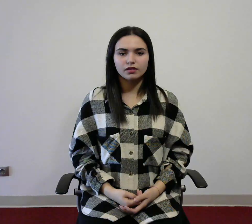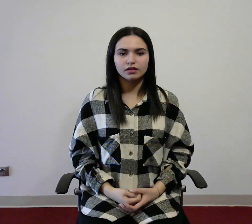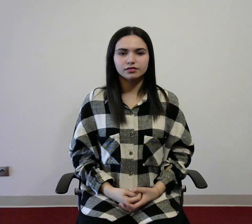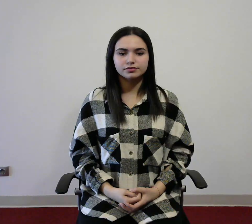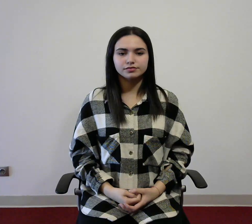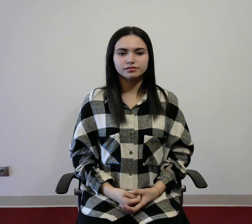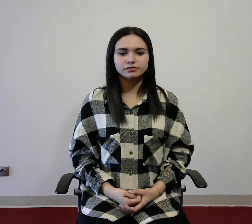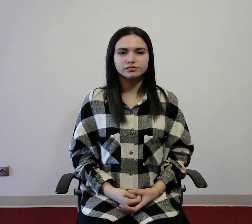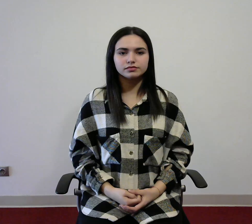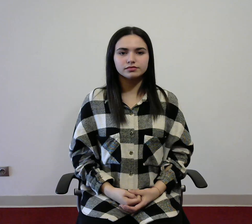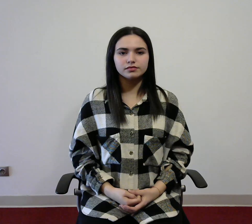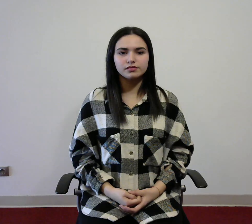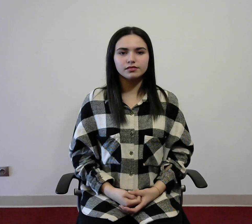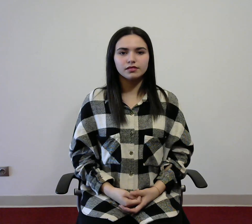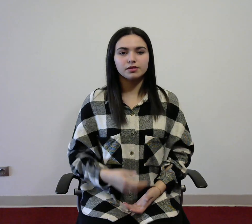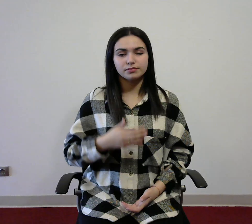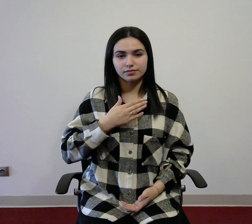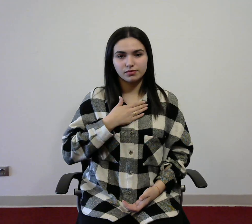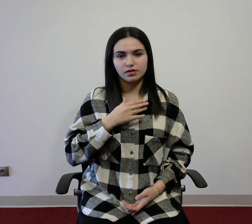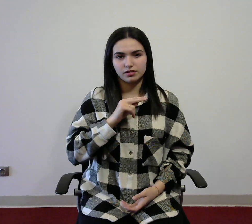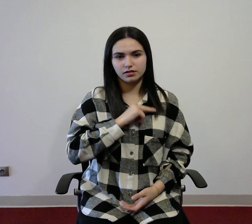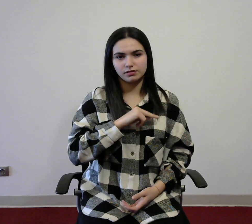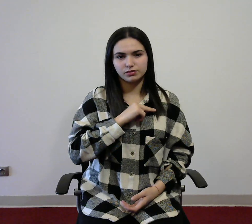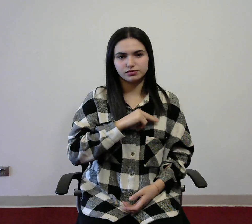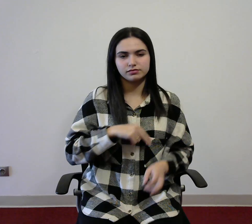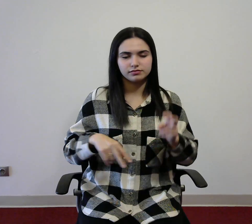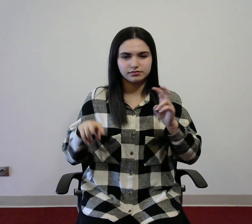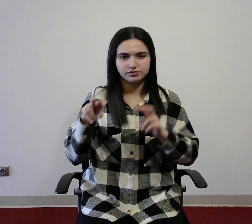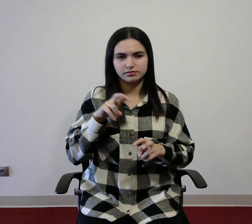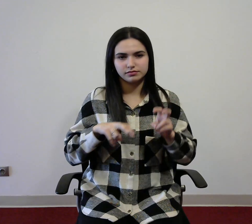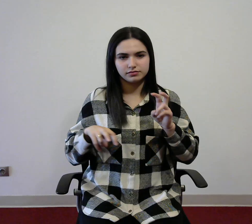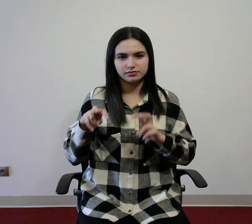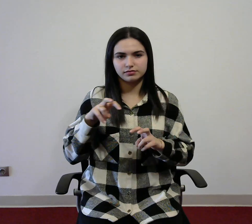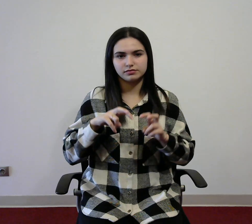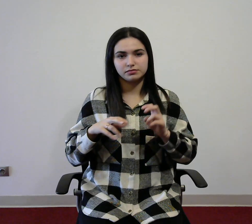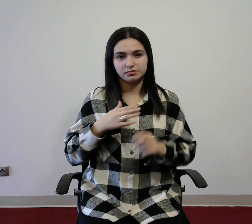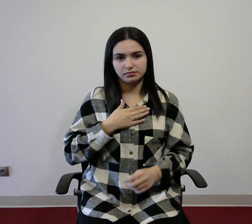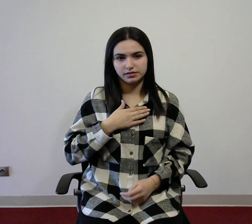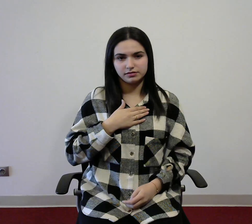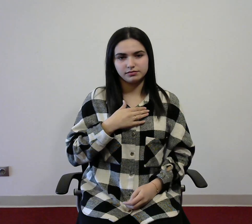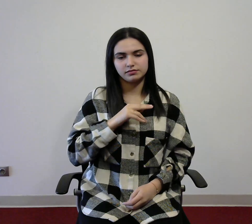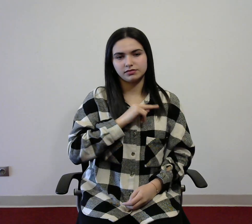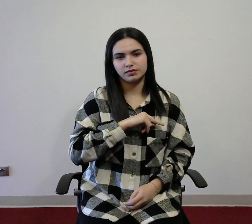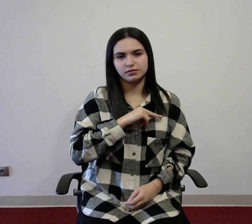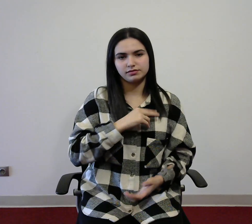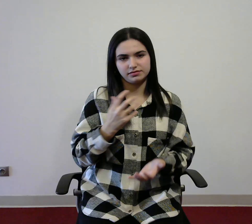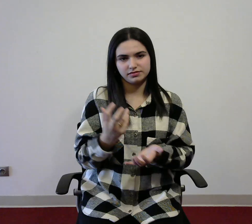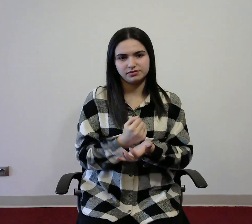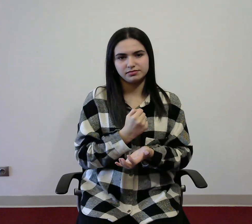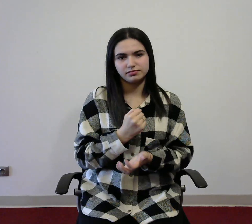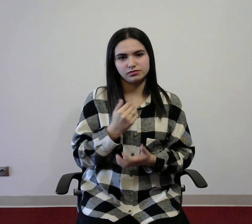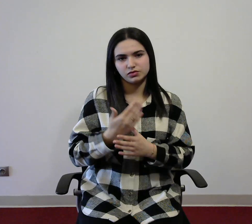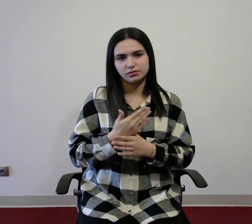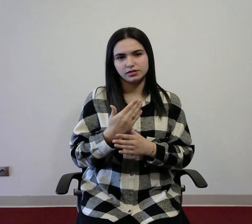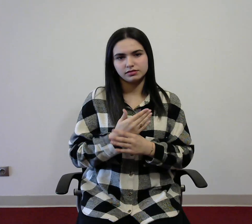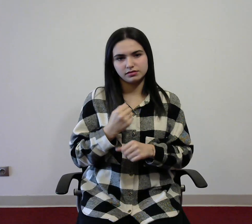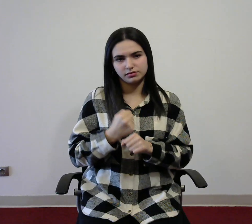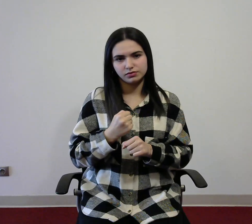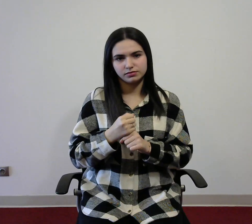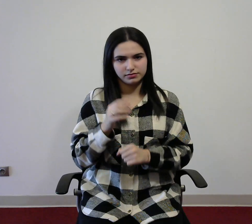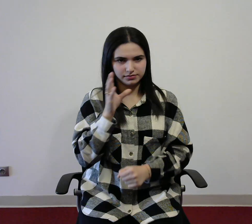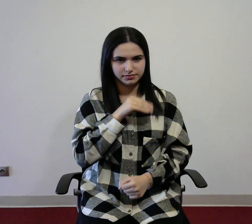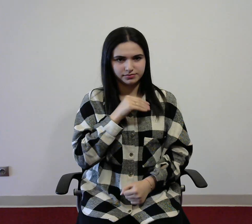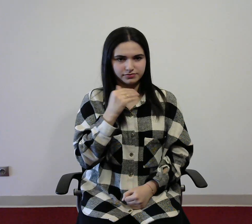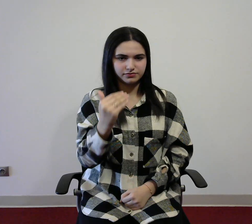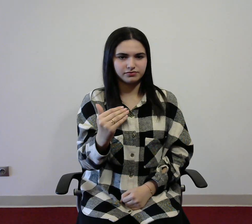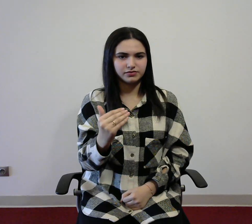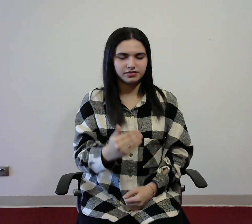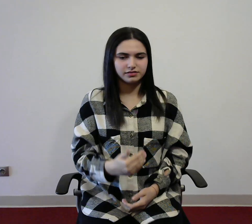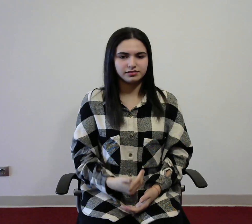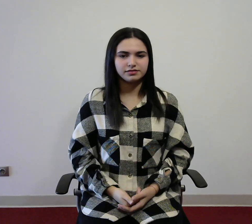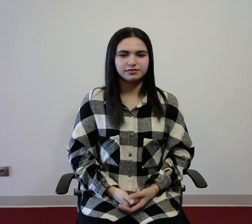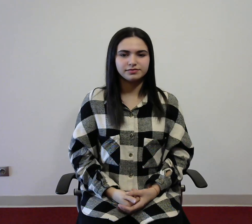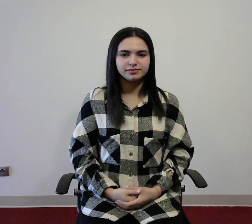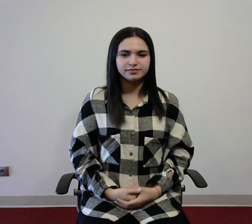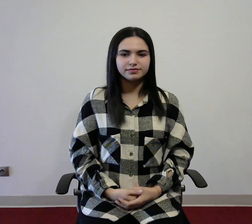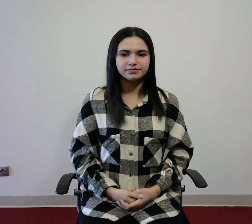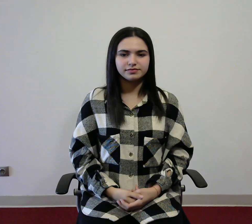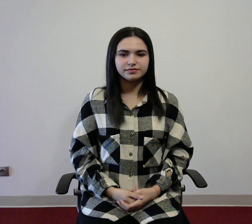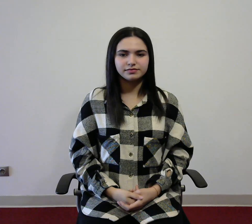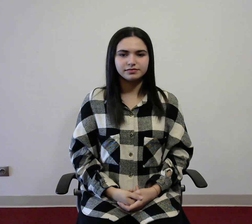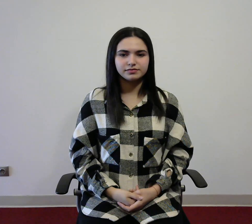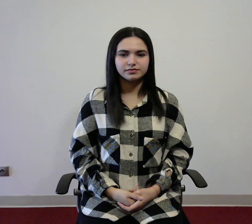Mən iş axtarıram, mənə iş tapmaqda kömək edə bilərsinizmi?